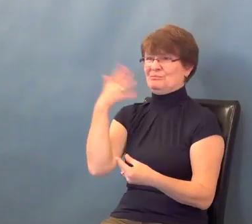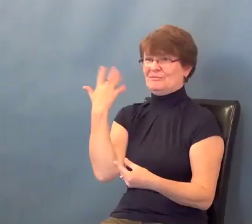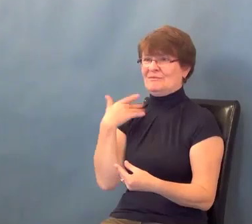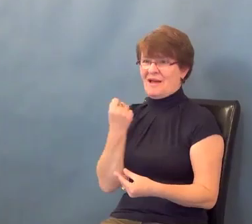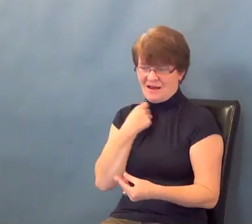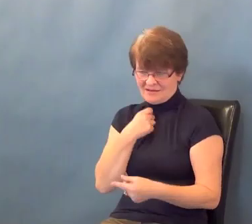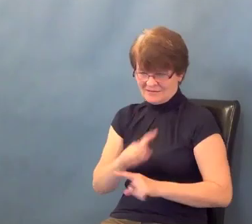Alkoholu nie wolno.